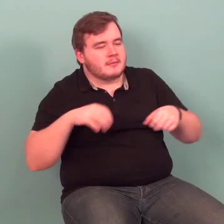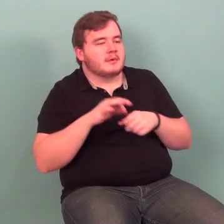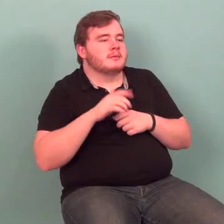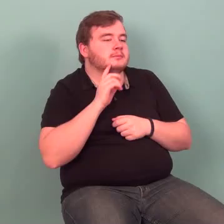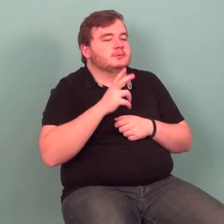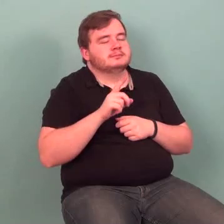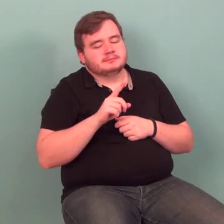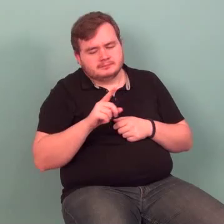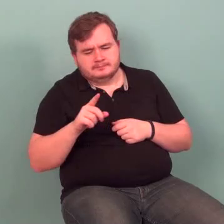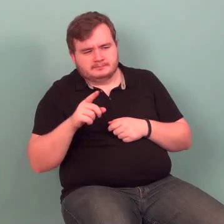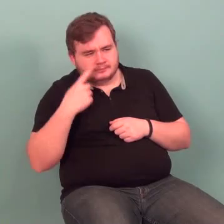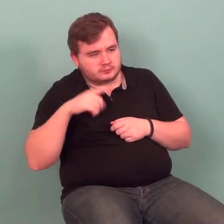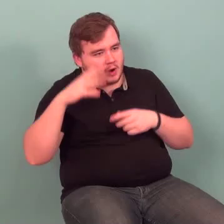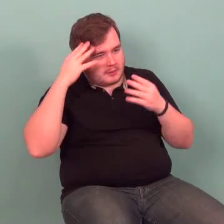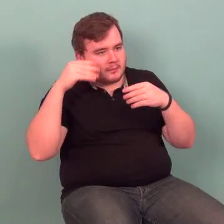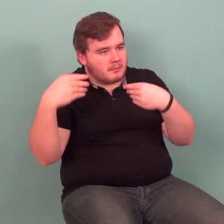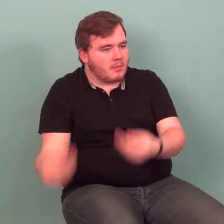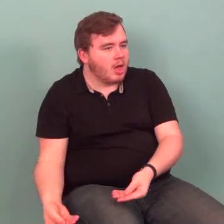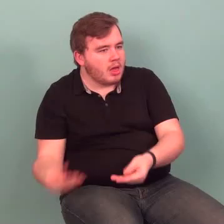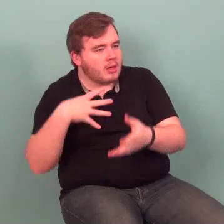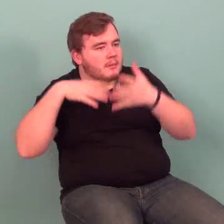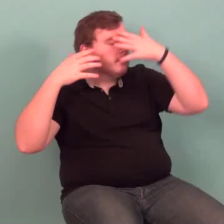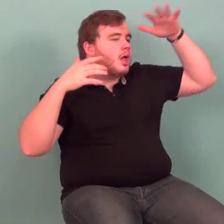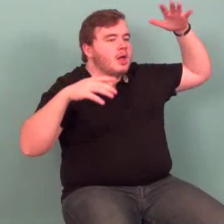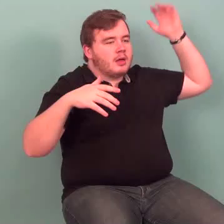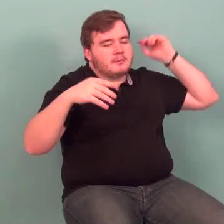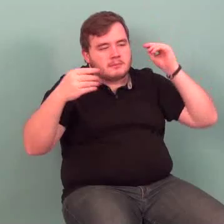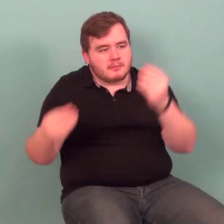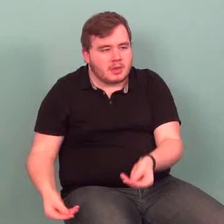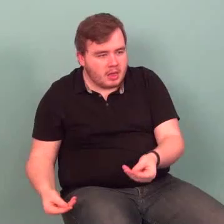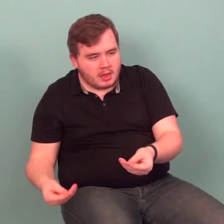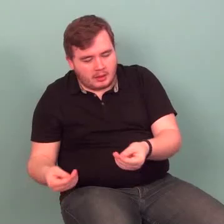Jeden z nich, odchodząc, spostrzega leżący na ziemi kapelusz, który spadł z głowy chłopca.